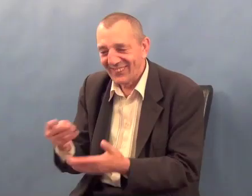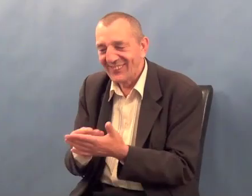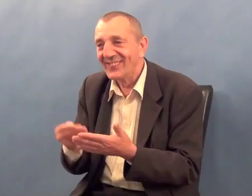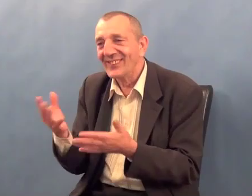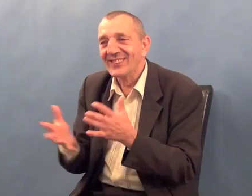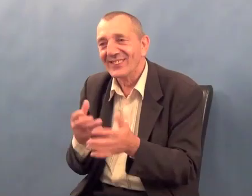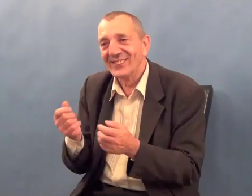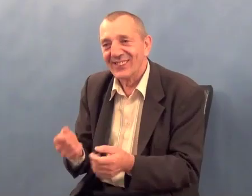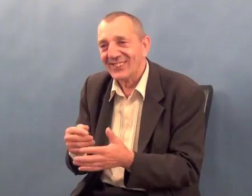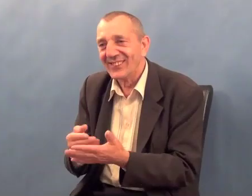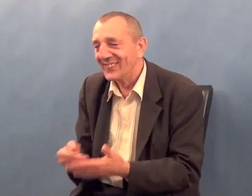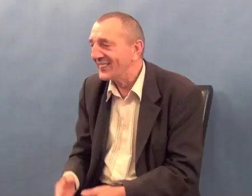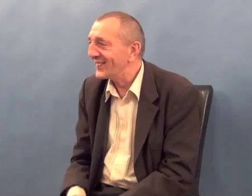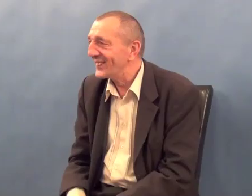Z rysunkiem jest ciężko migać.